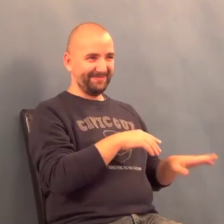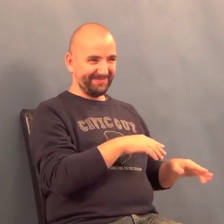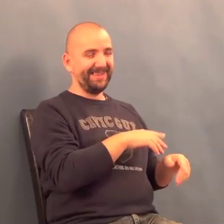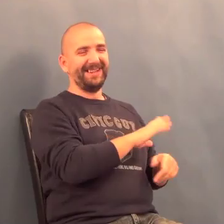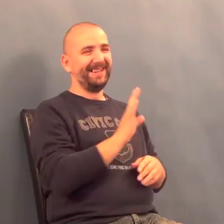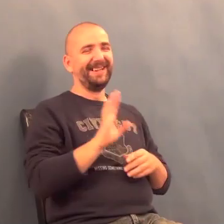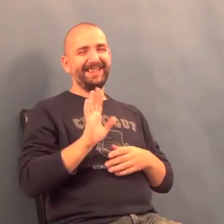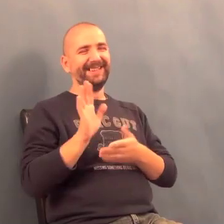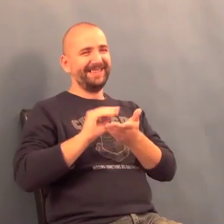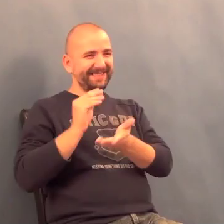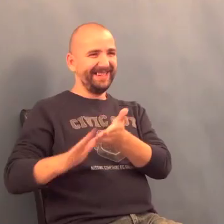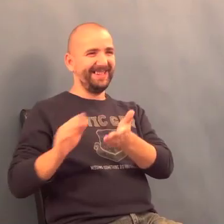Mówi, że nie trzeba płacić, że to za darmo.